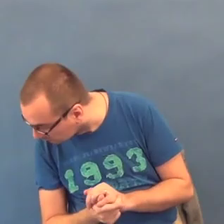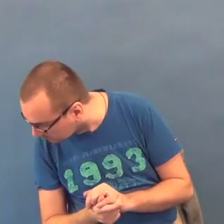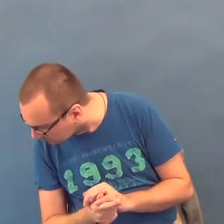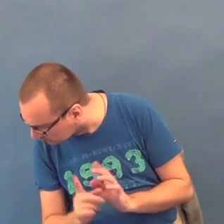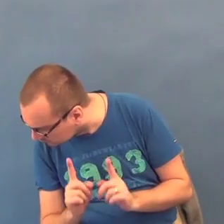Moment.